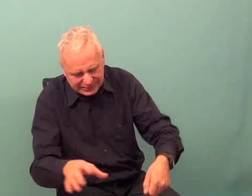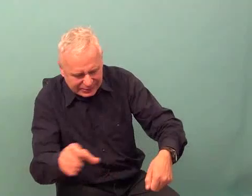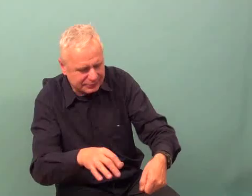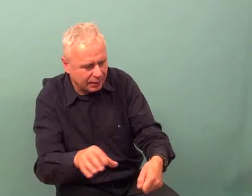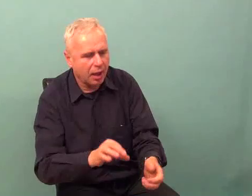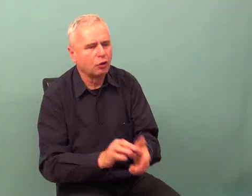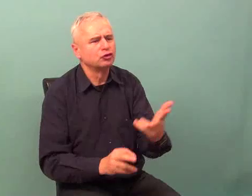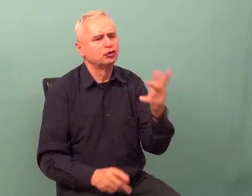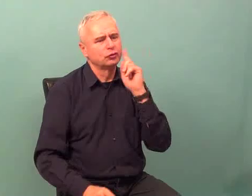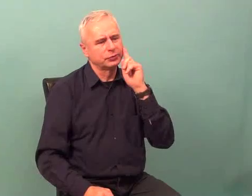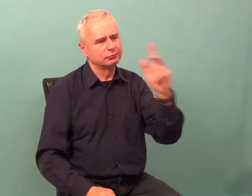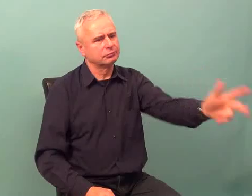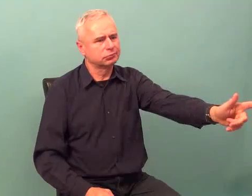Nadeszło trzech chłopców.